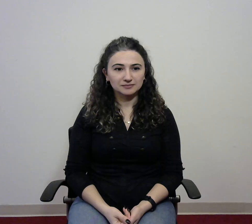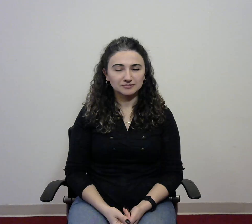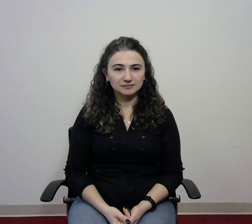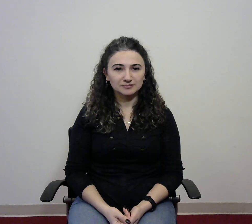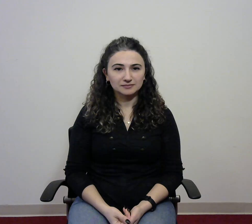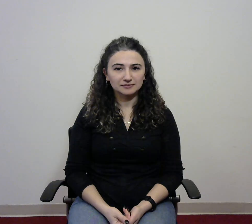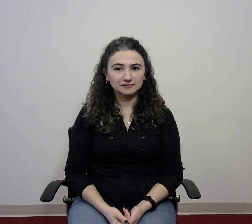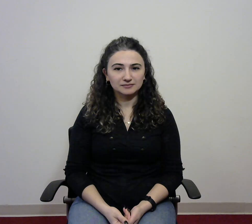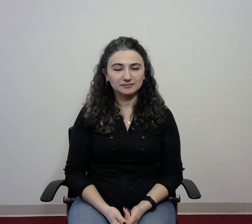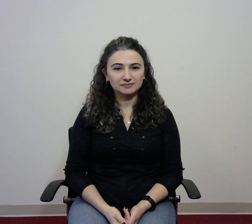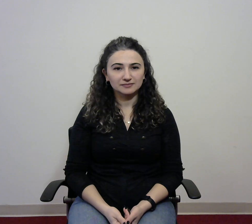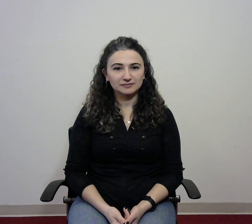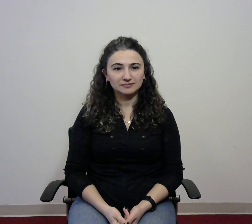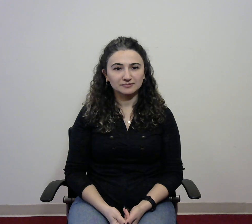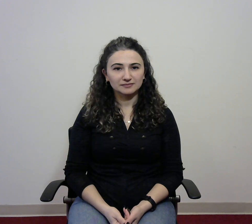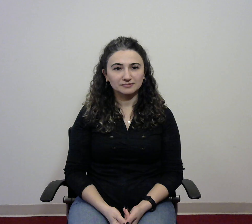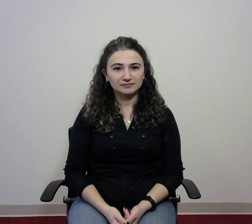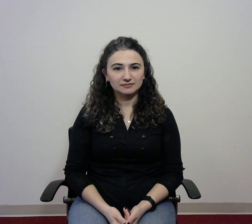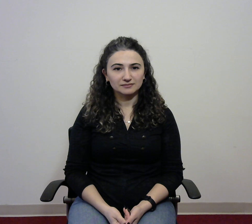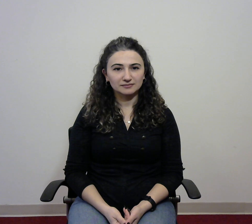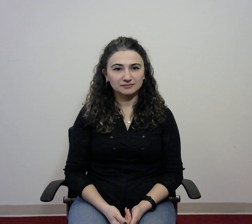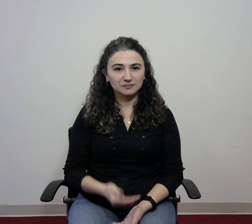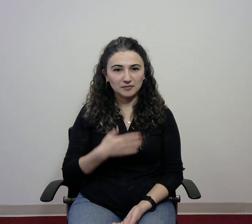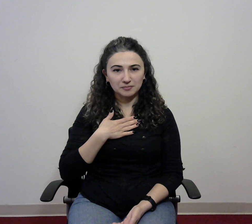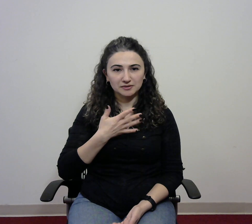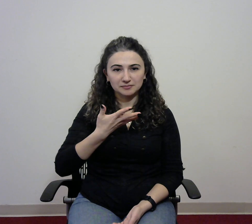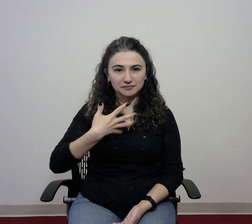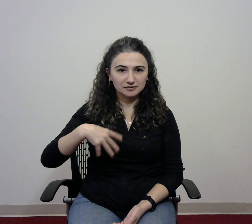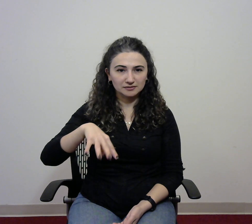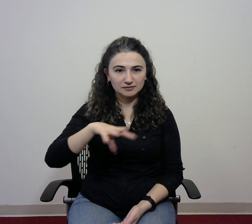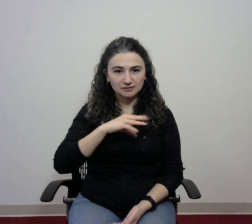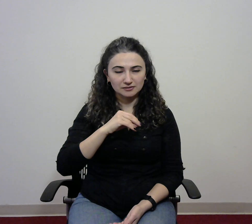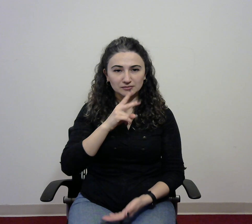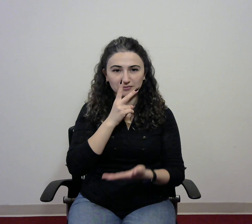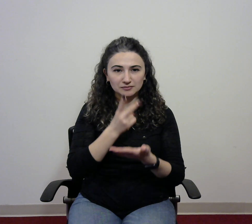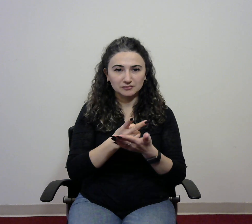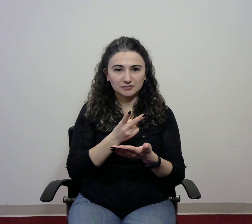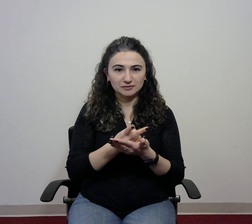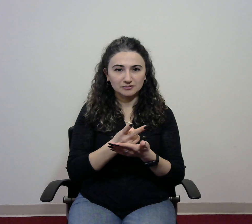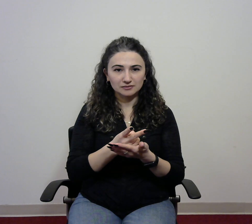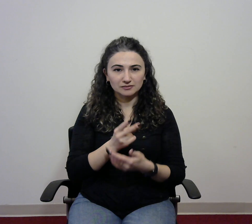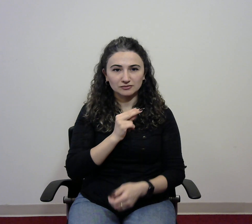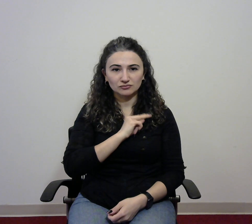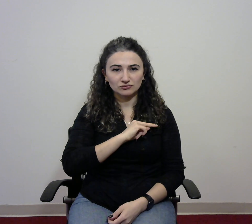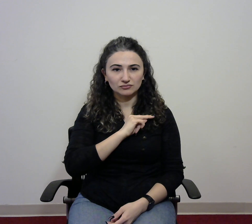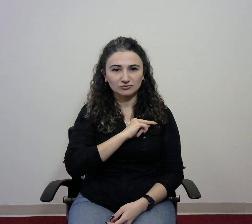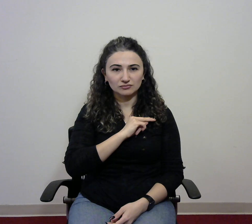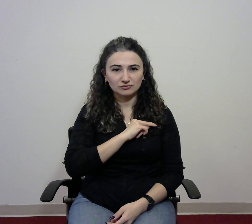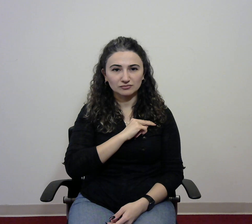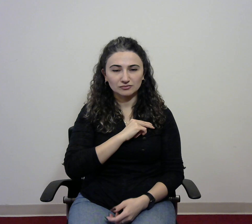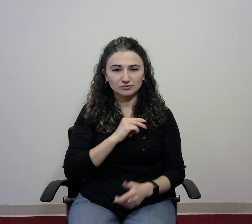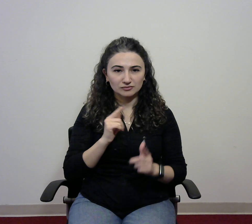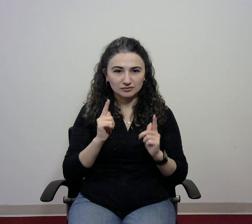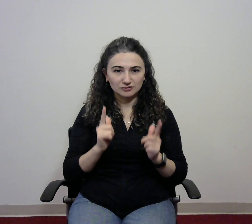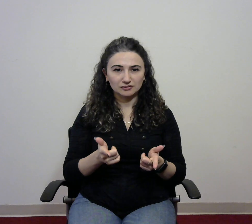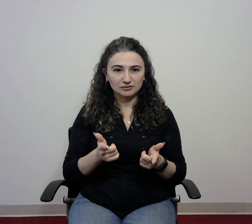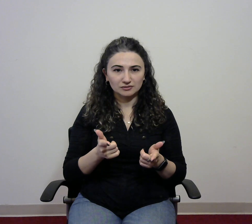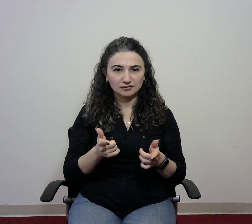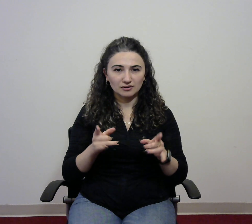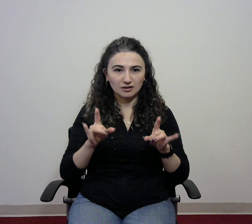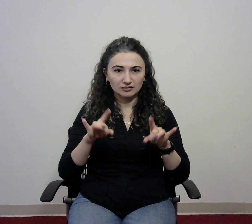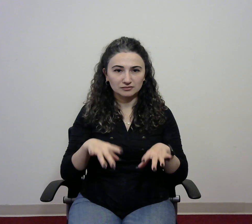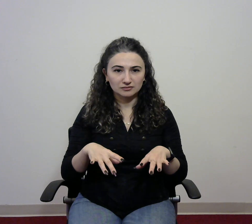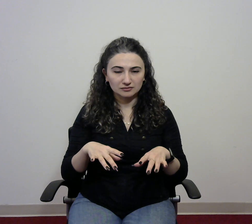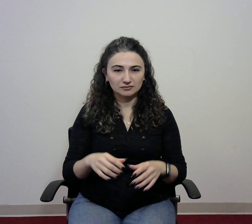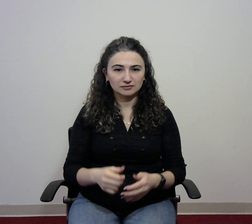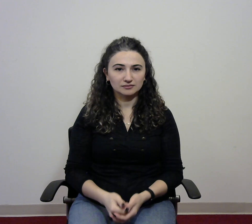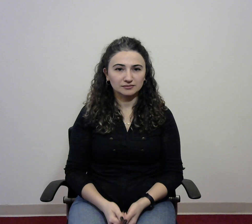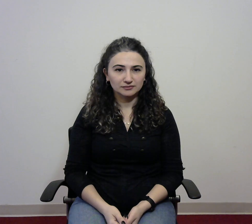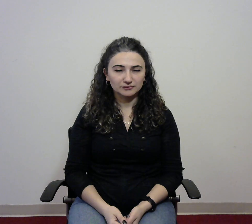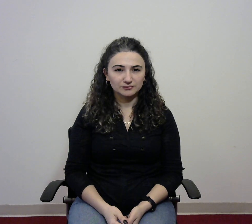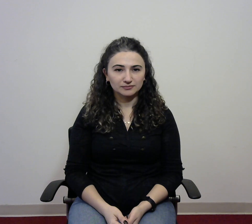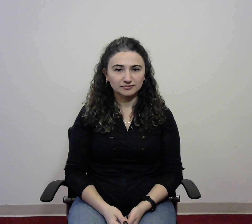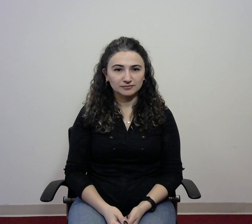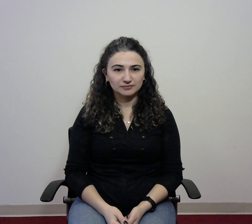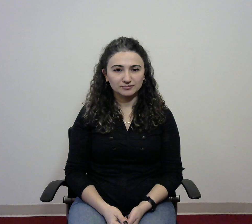Biz göstərilən işdən razı qaldıq